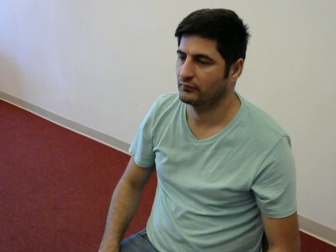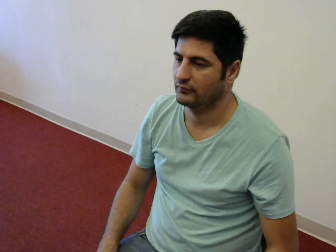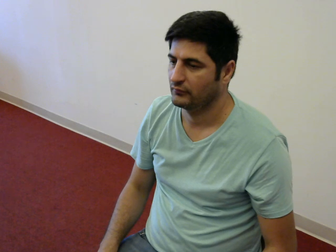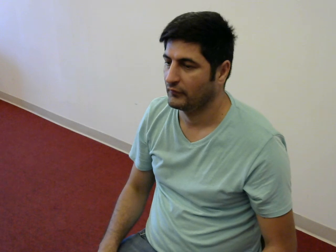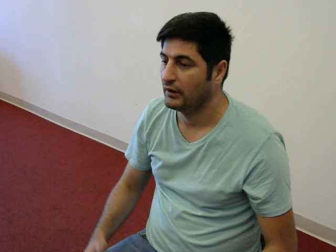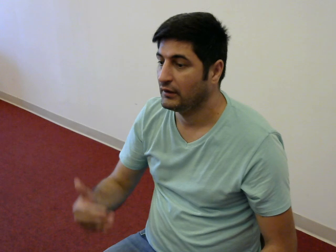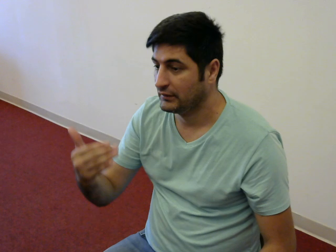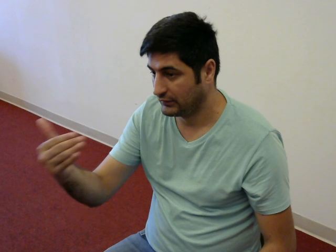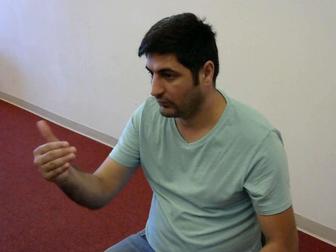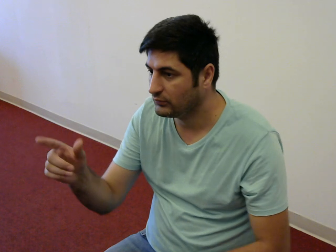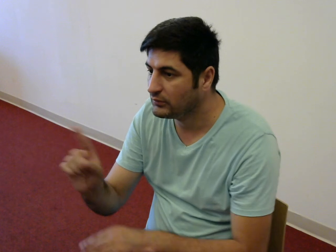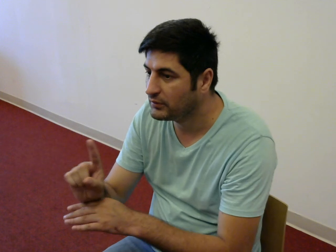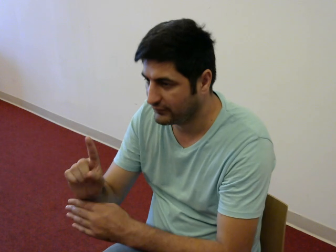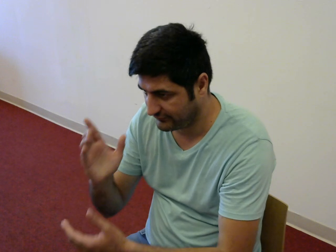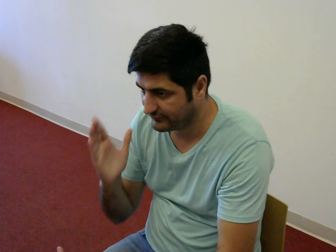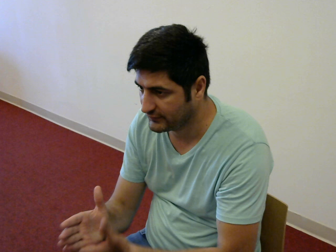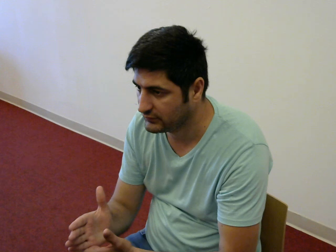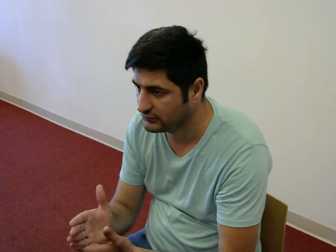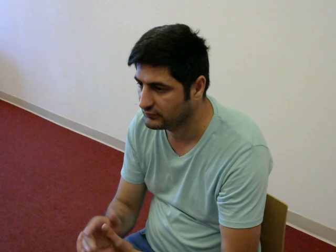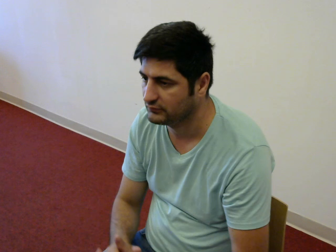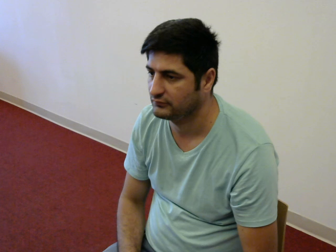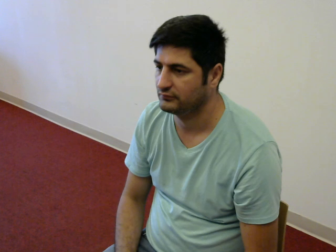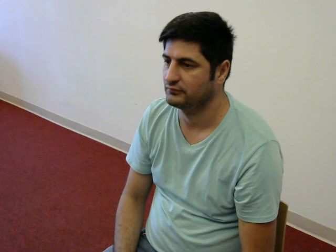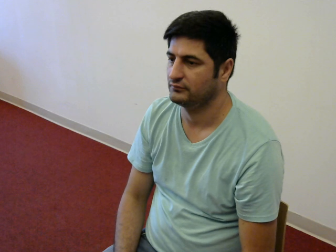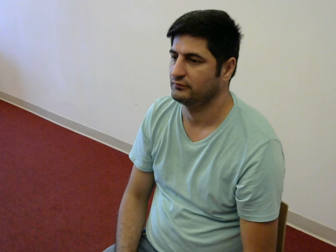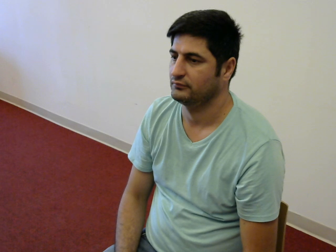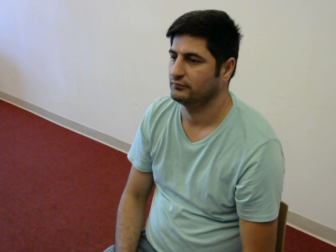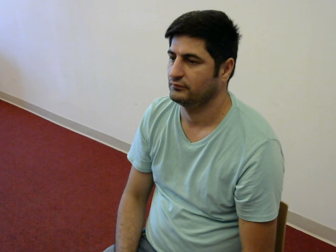Sizdə qələm varmı?